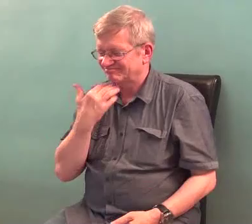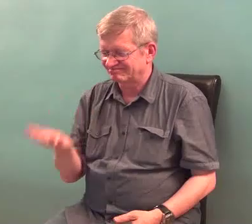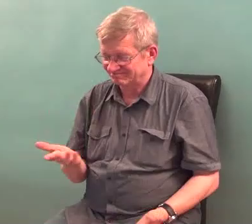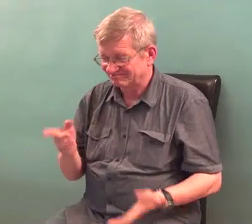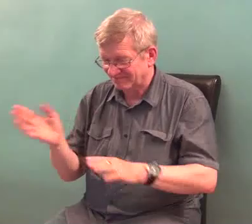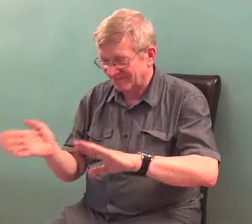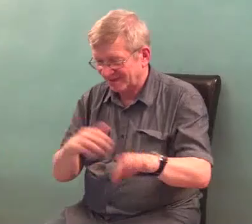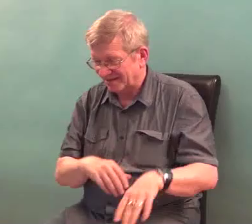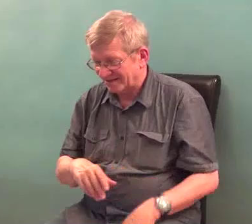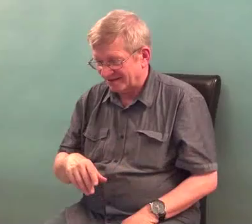Zostawmy to.